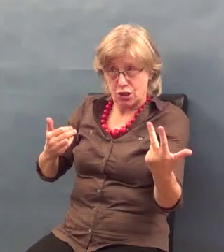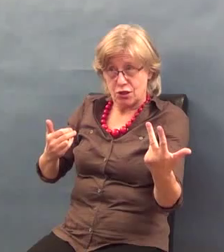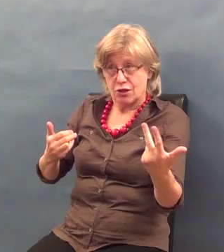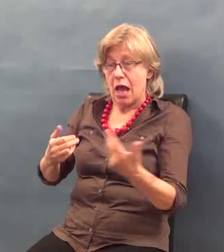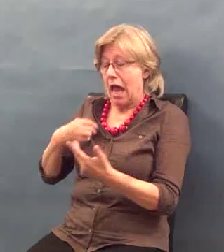Wrzuca gruszki do nich.